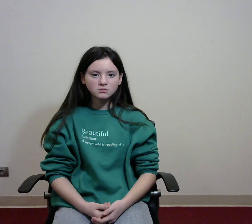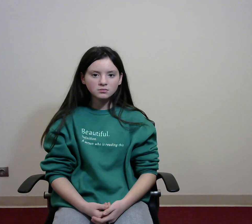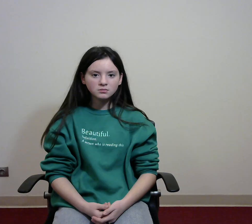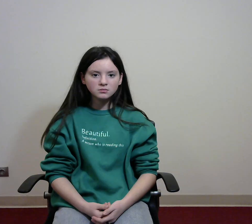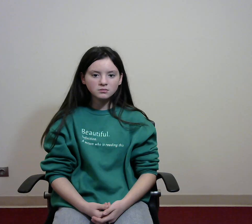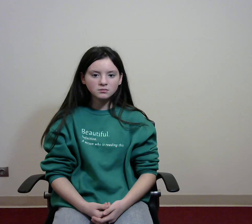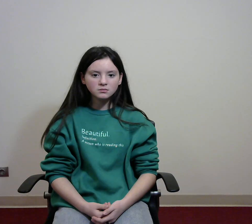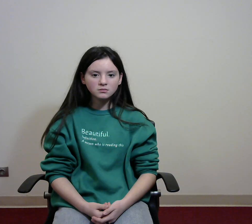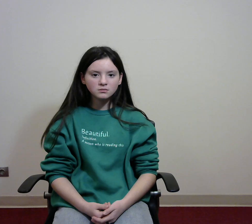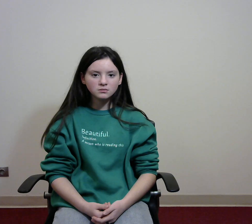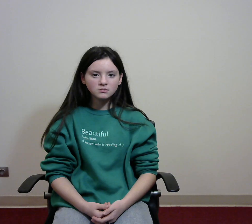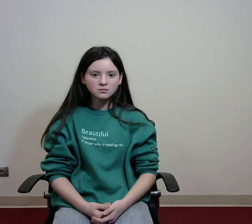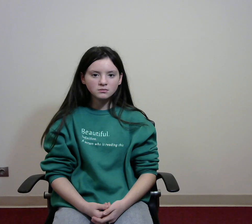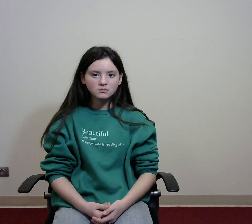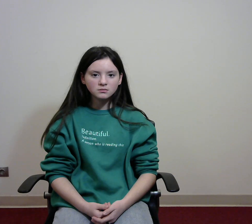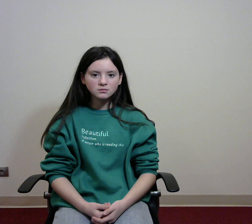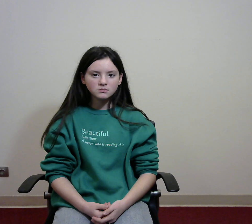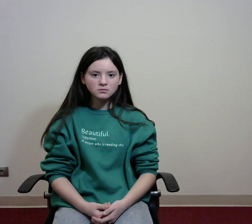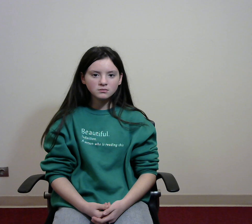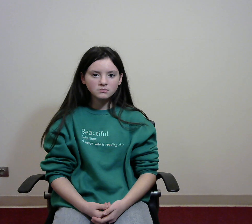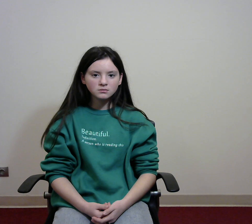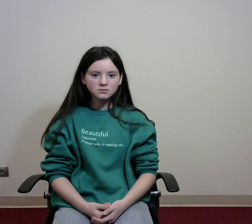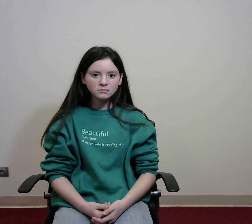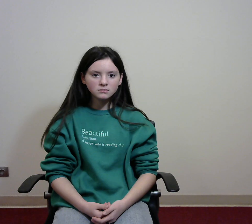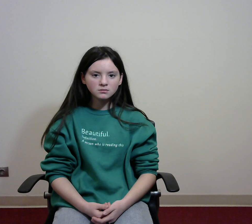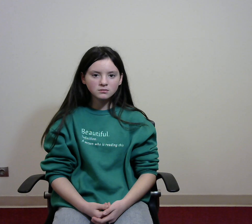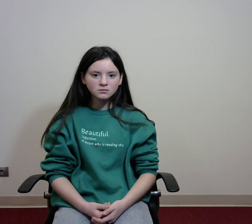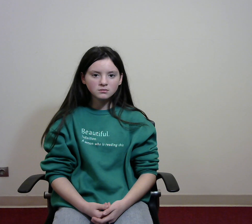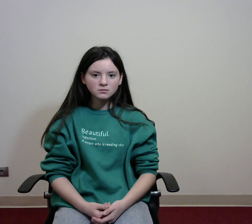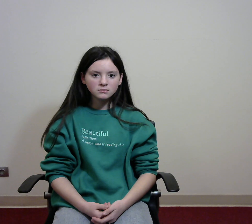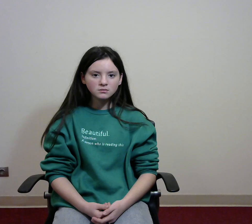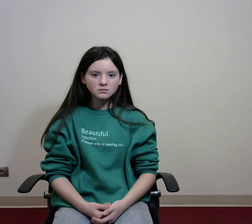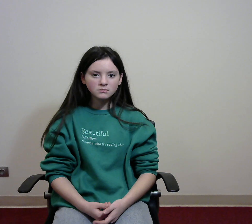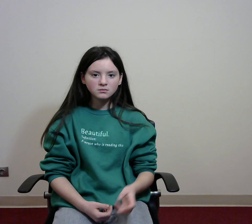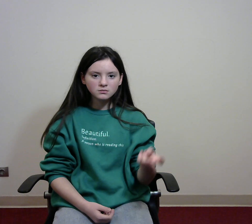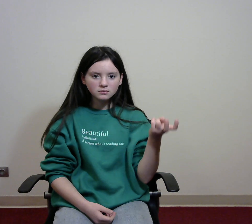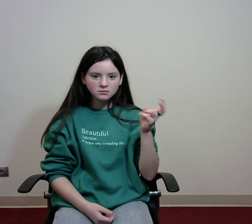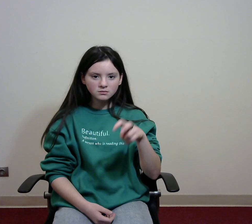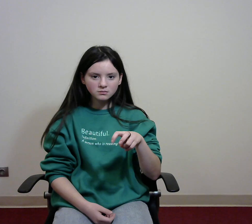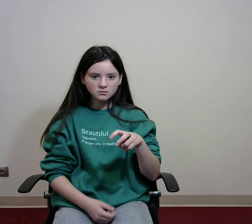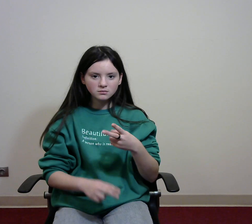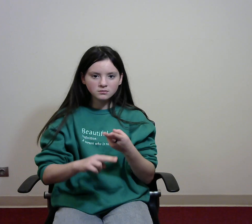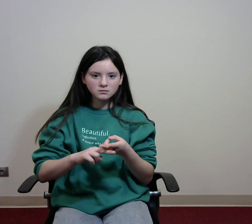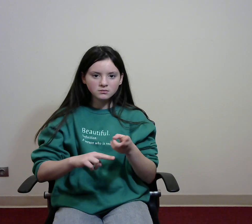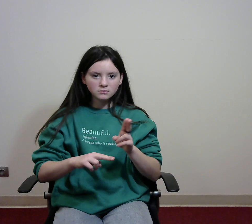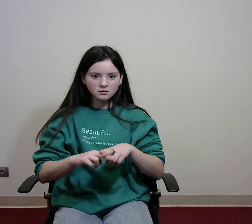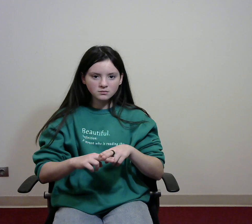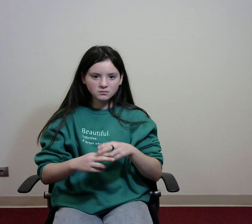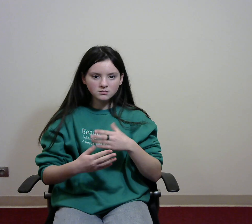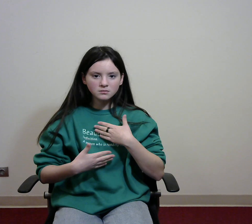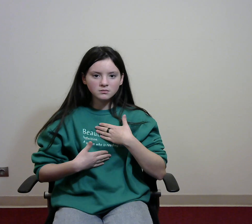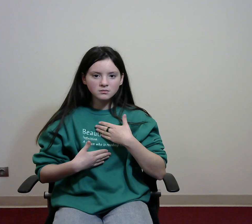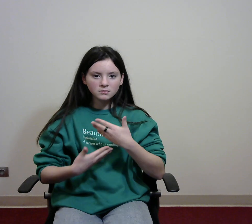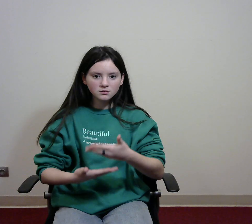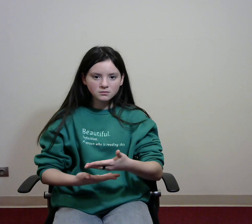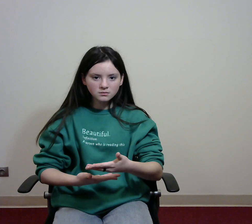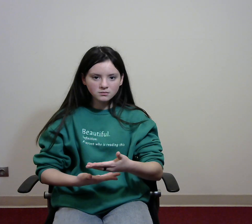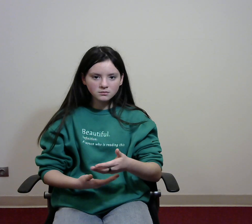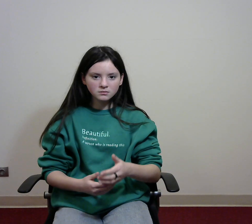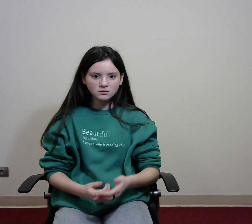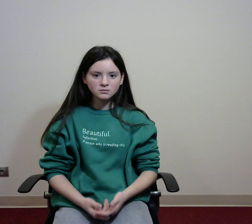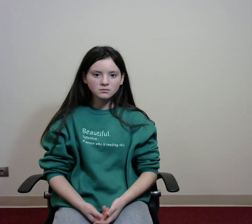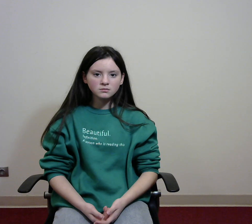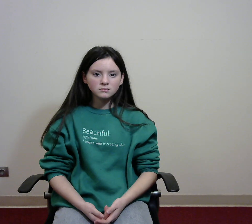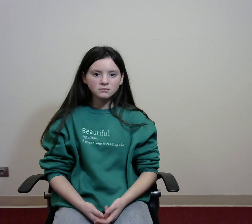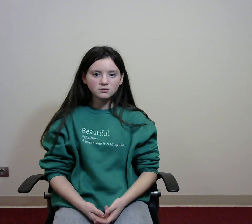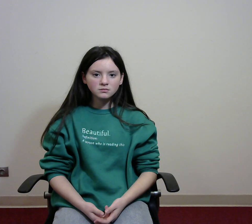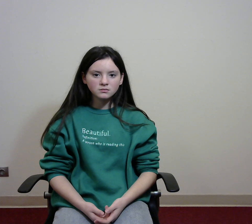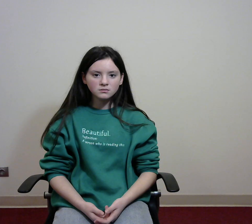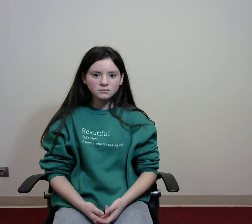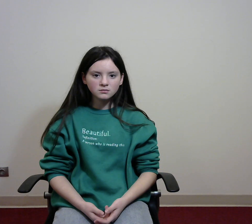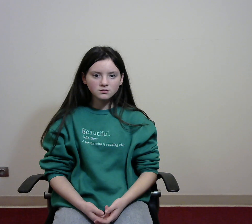Gəldiyinizə görə minnətdaram